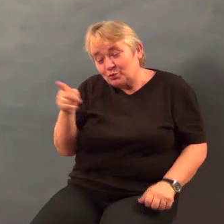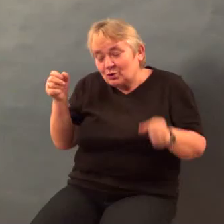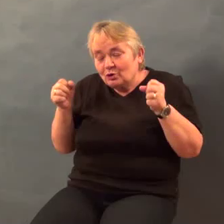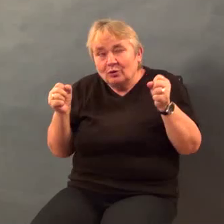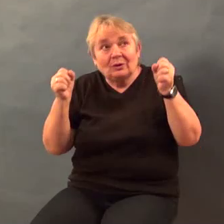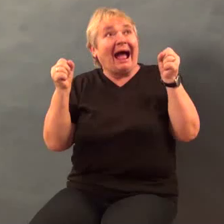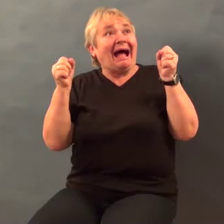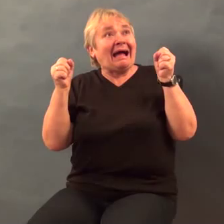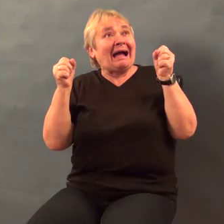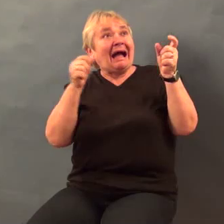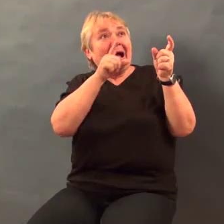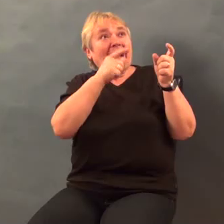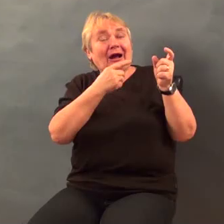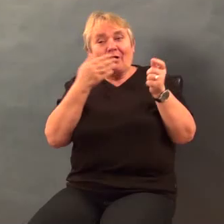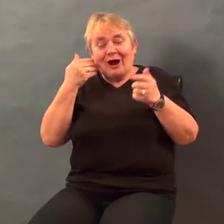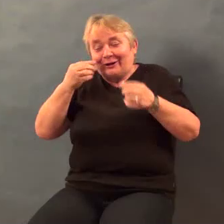Huśtający się ptaszek przestraszył się kota.